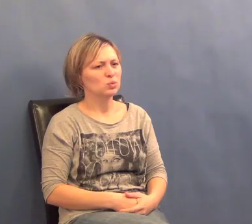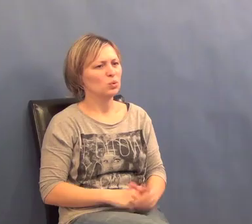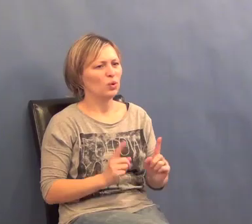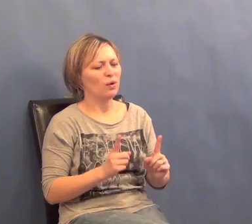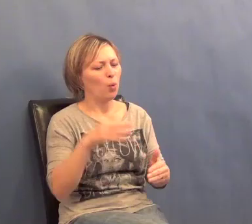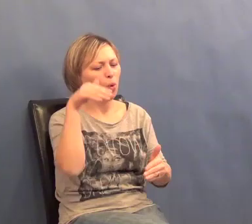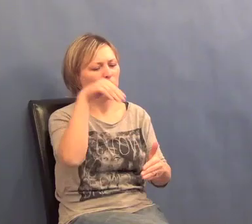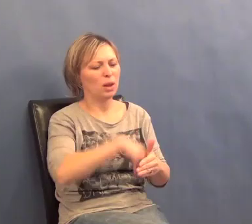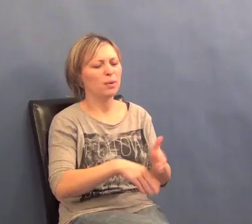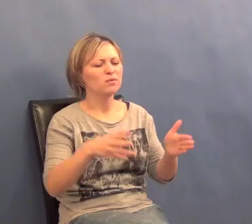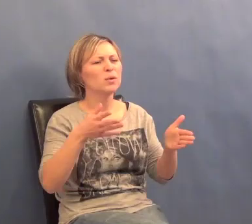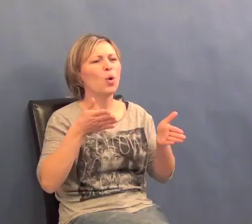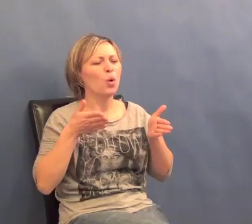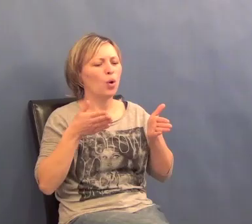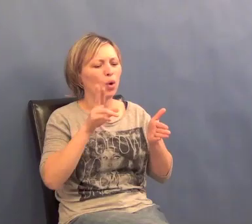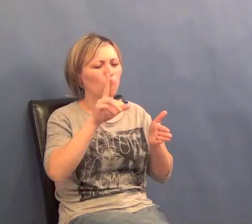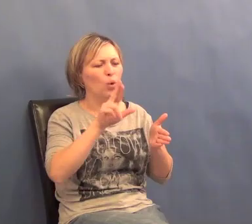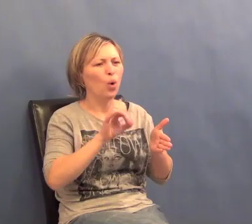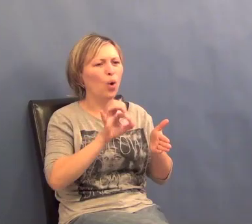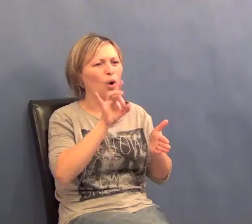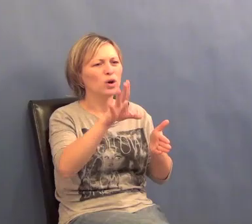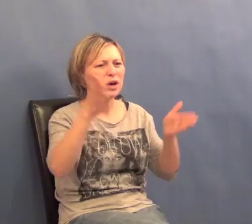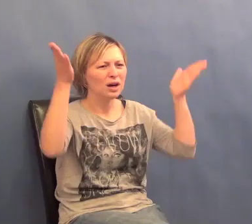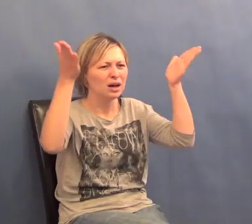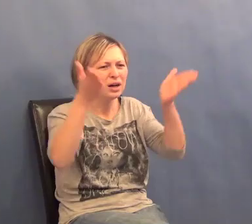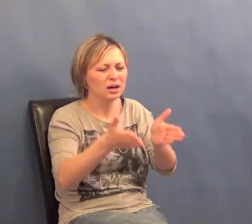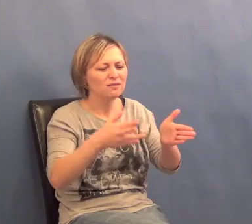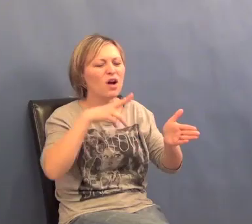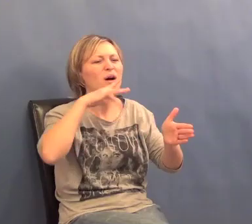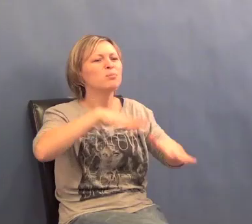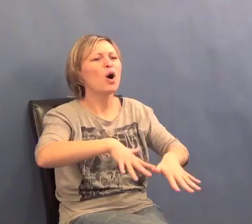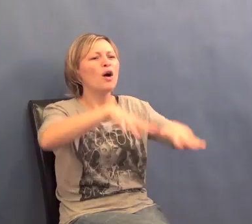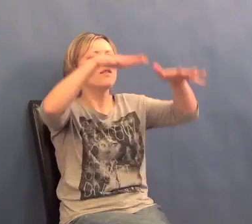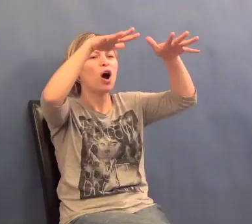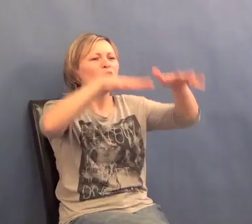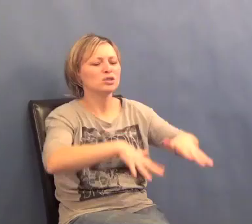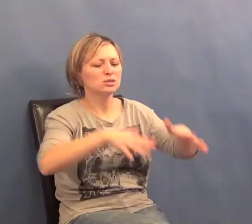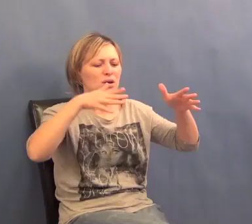Uwaga, można utopić się w rowie napełnionym wodą.